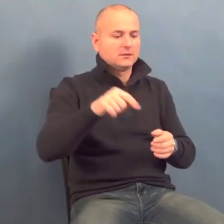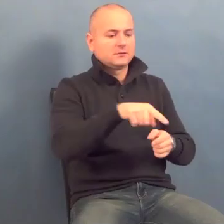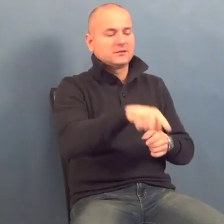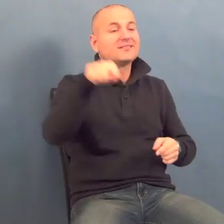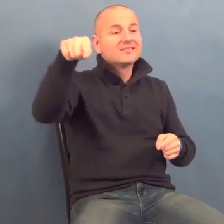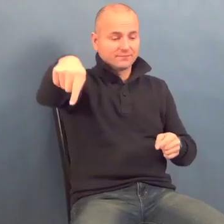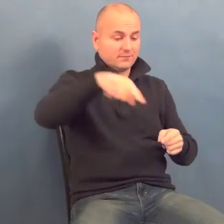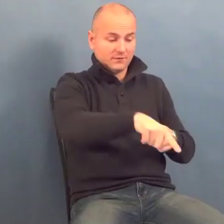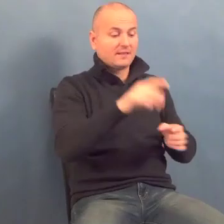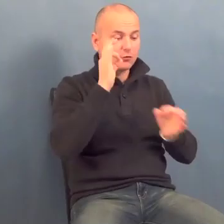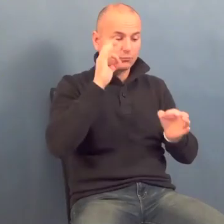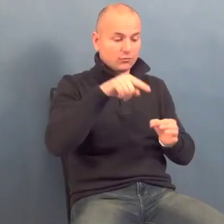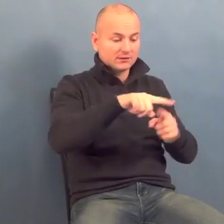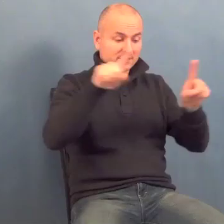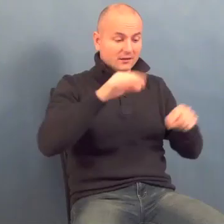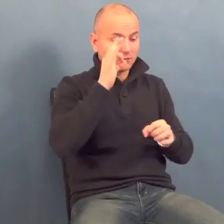Tam, w miejscu jest znak, który informuje o tym.